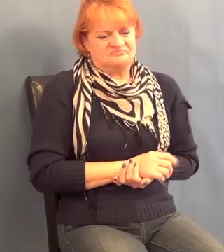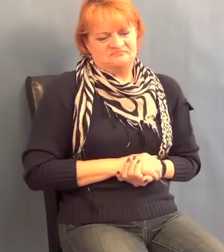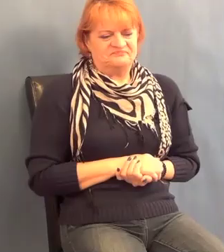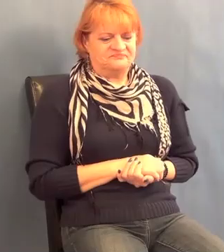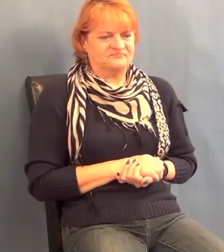Dziwne.